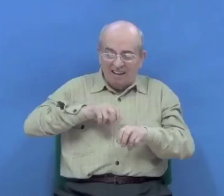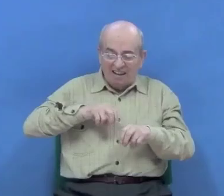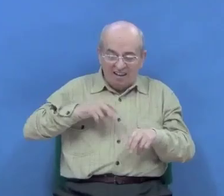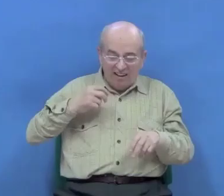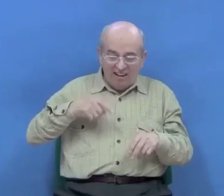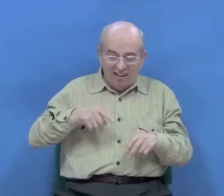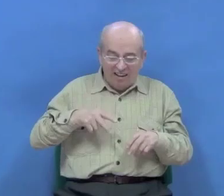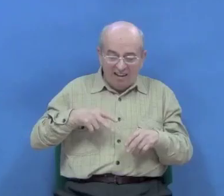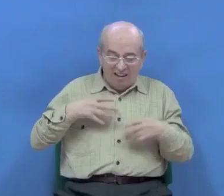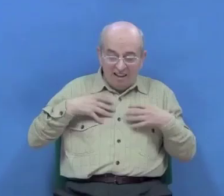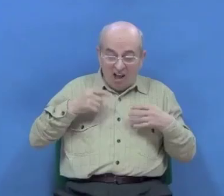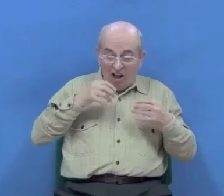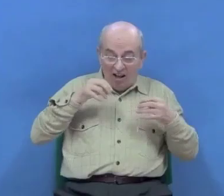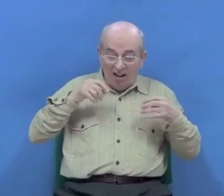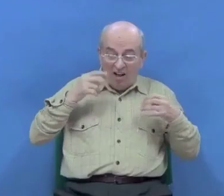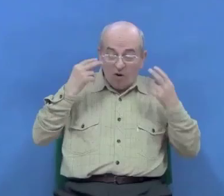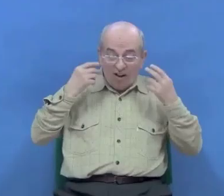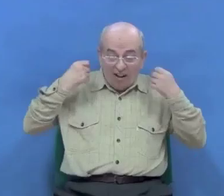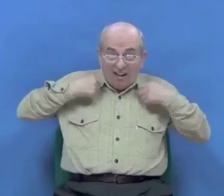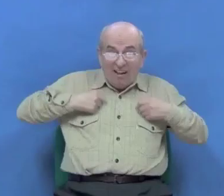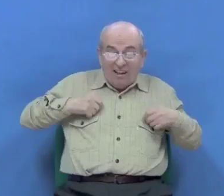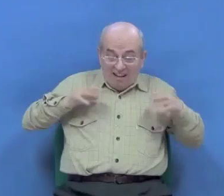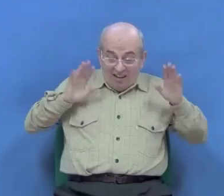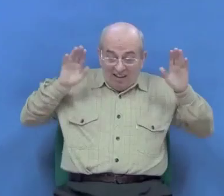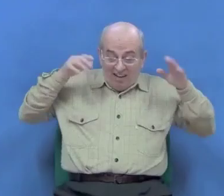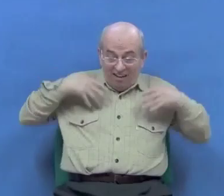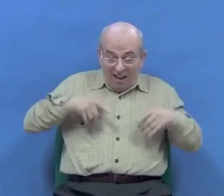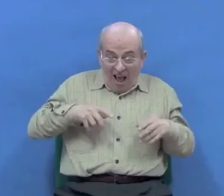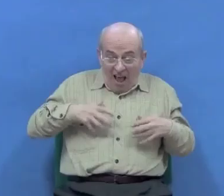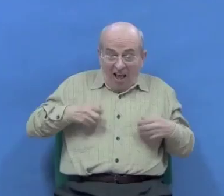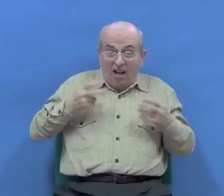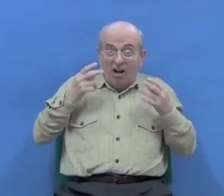Królik wszedł do ubrania.